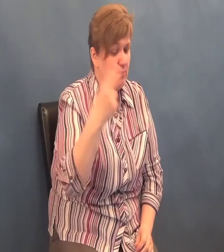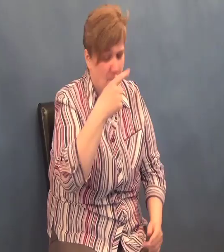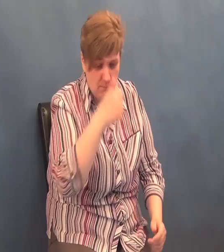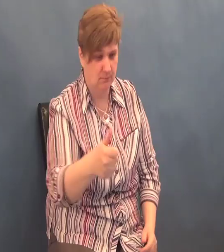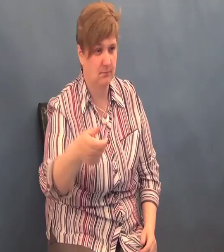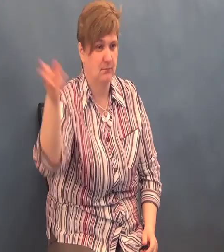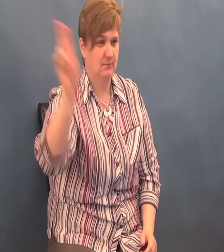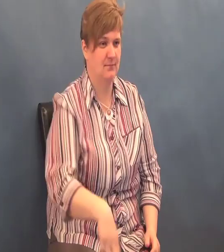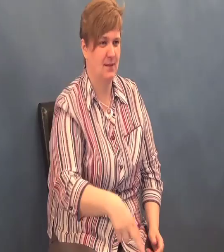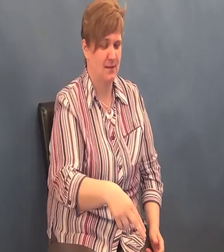Nie mogę, wracam.